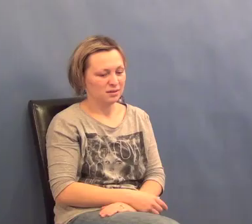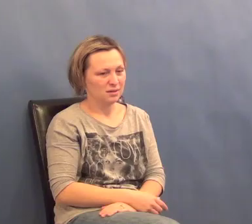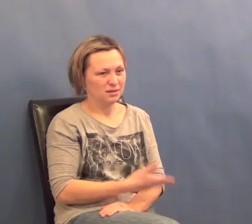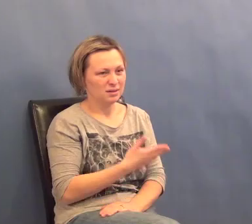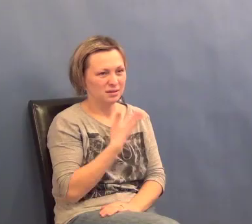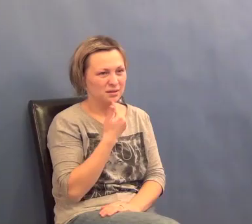Nie ma.